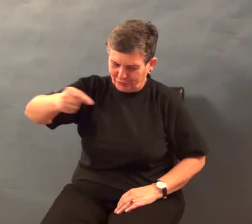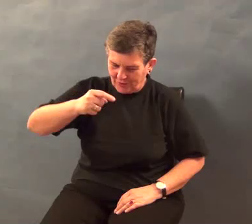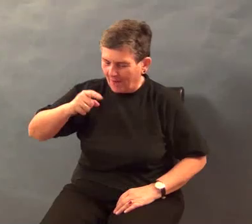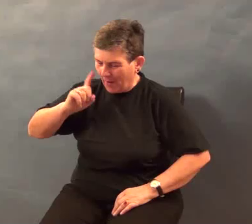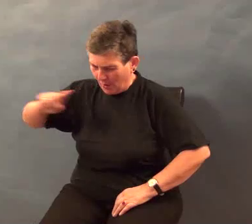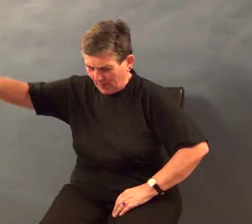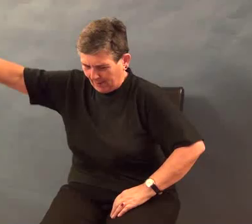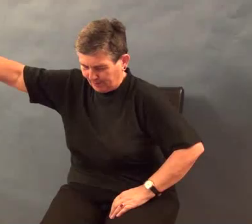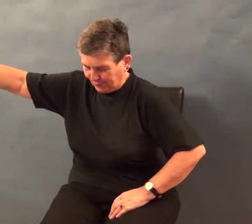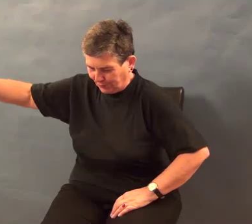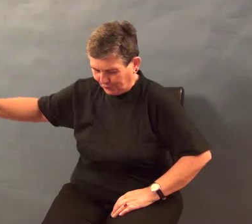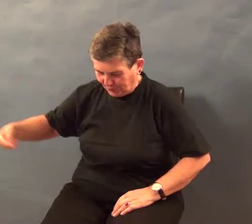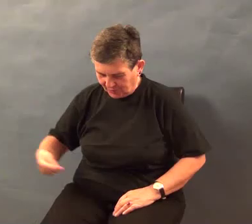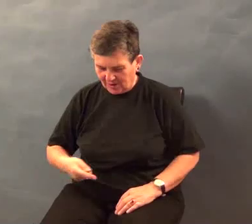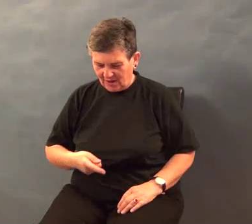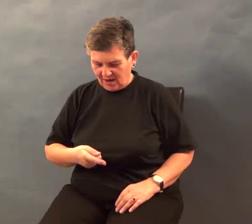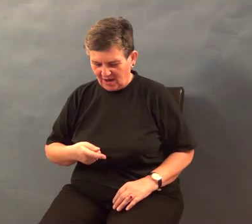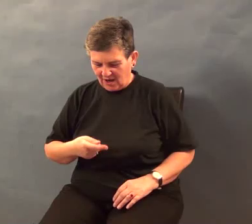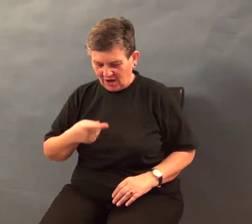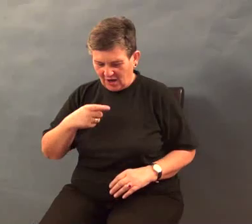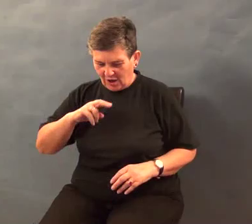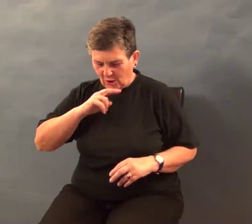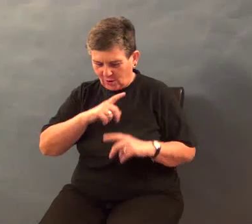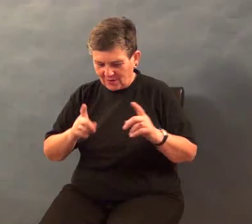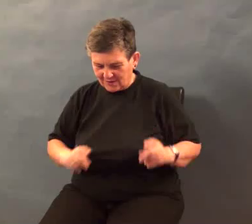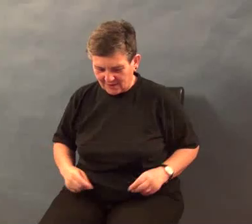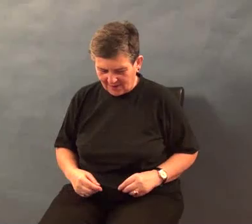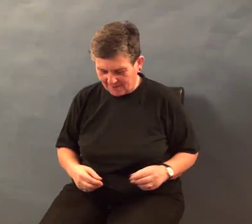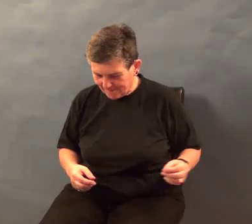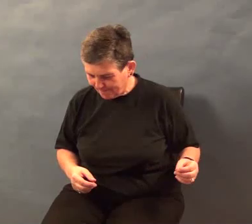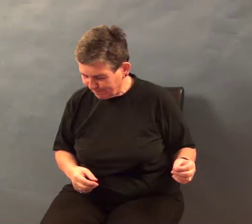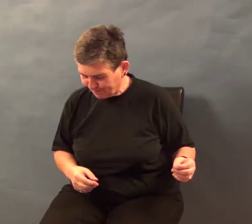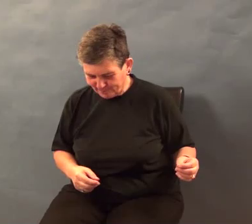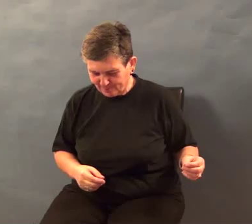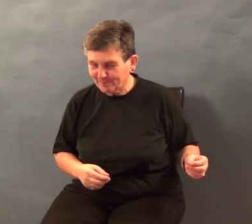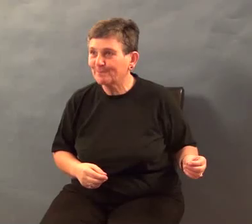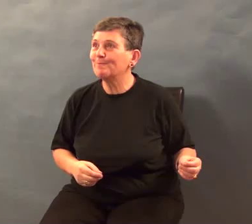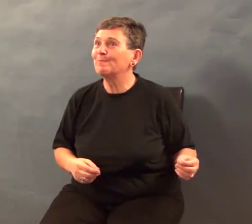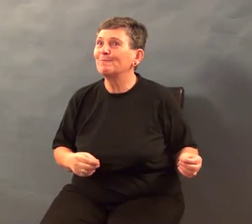Chłopiec na rowerze przechodzi koło koszy, widzi gruszki, spogląda w górę.